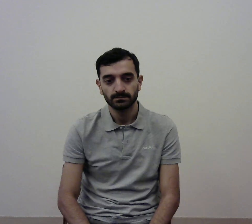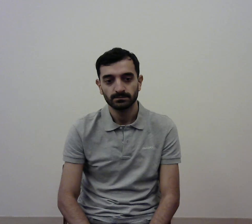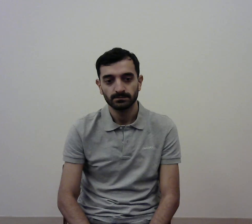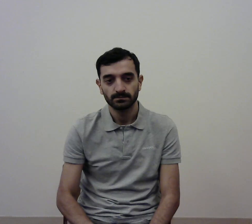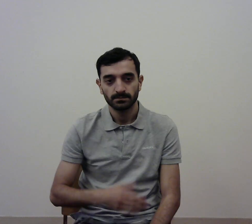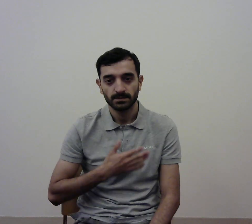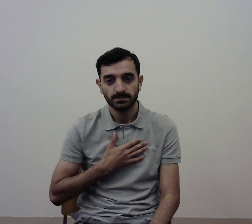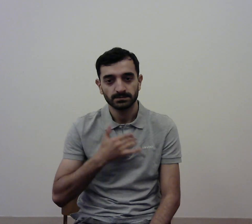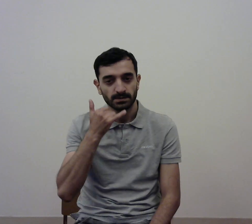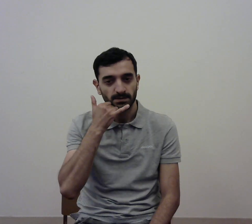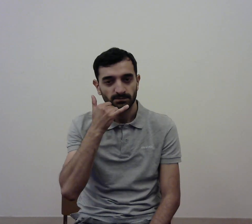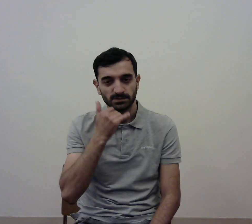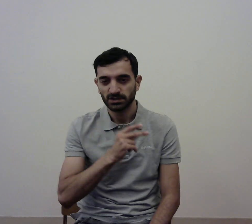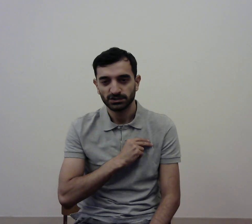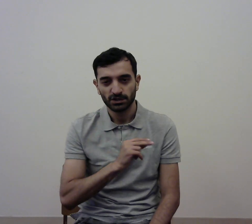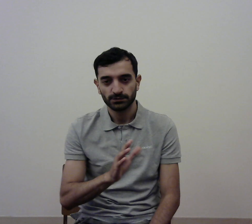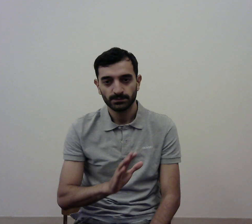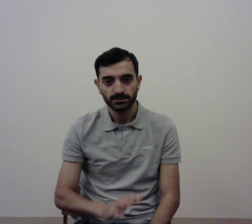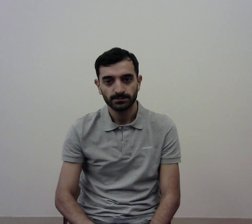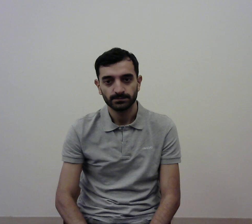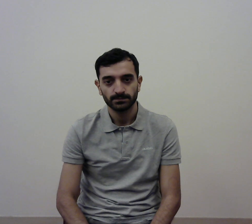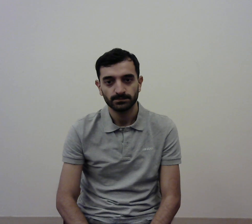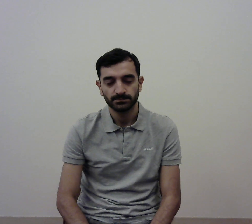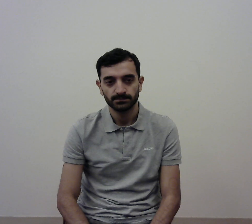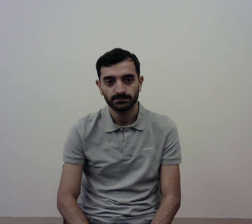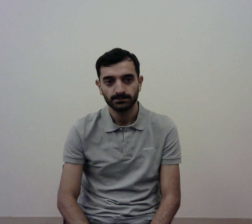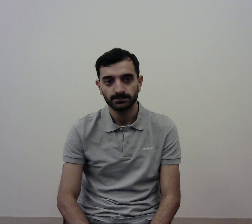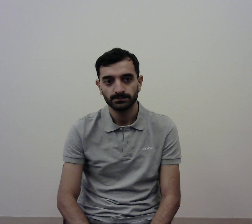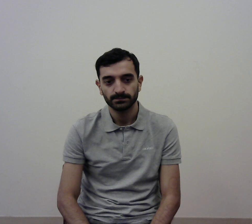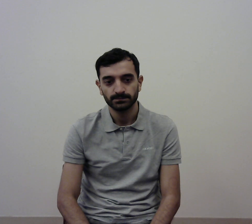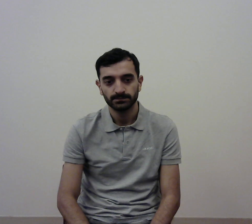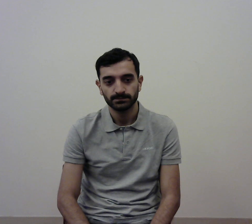Mənim telefonum özümdə deyil